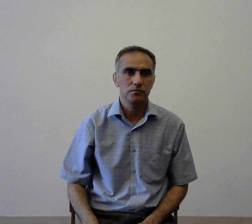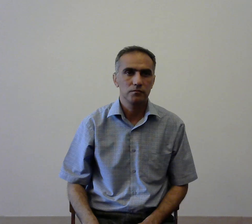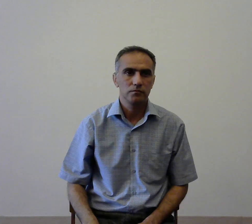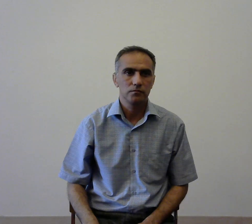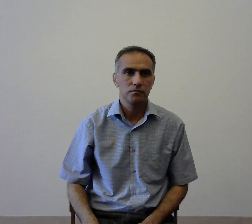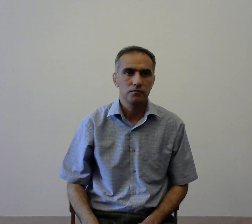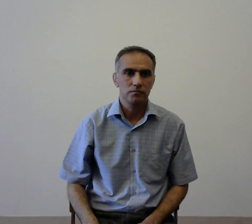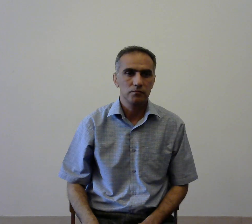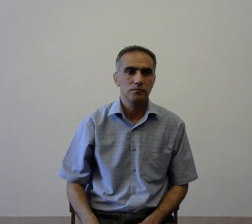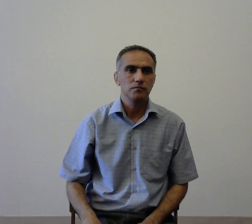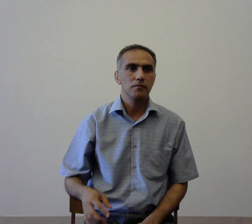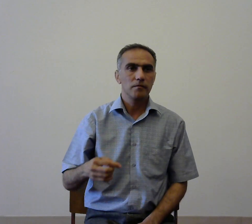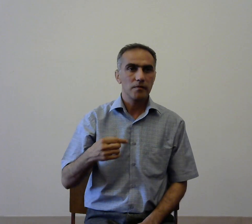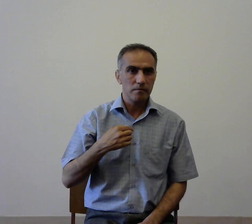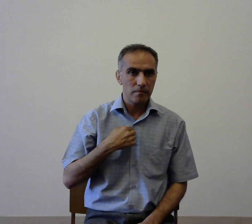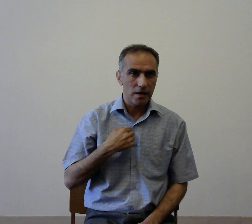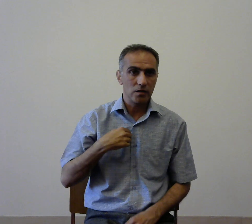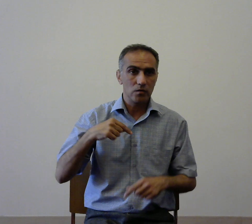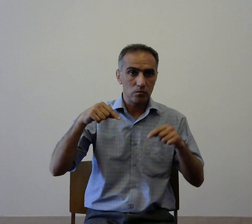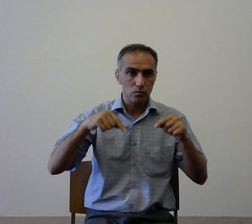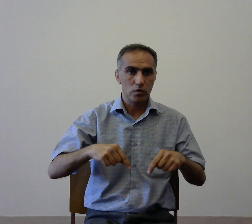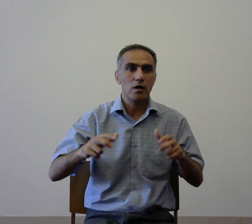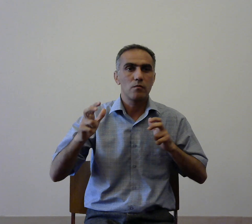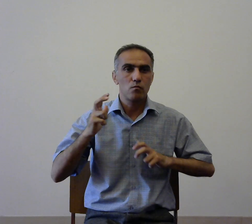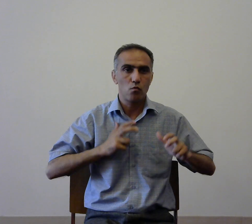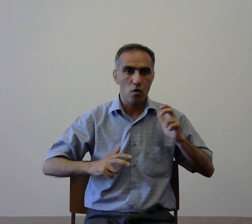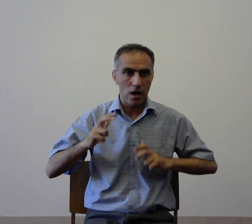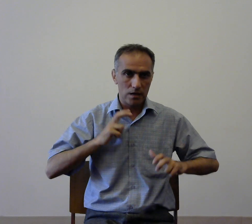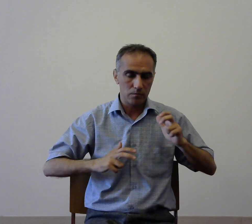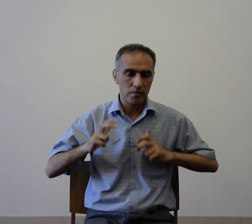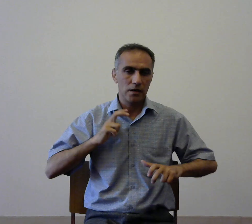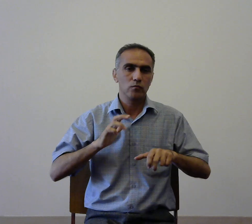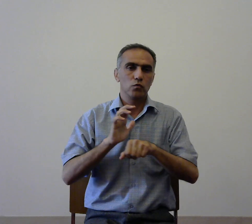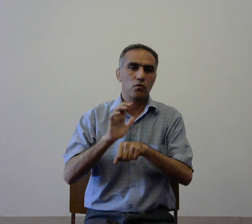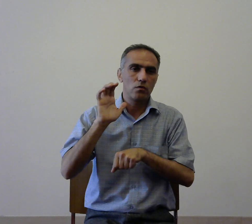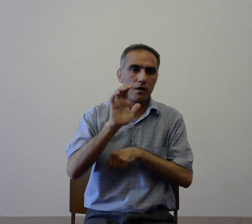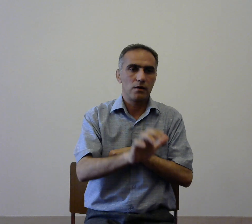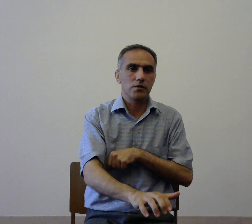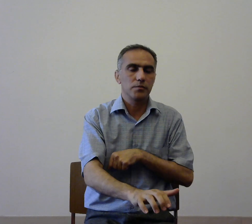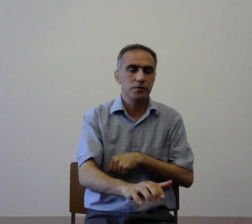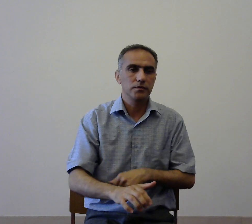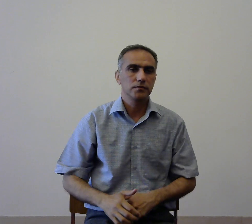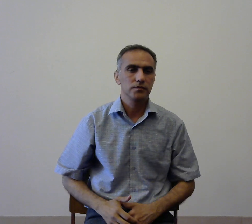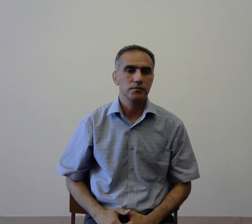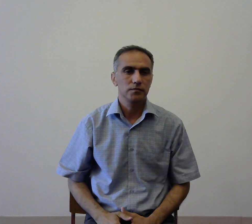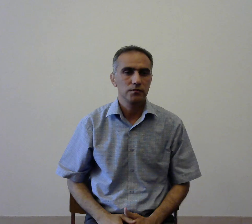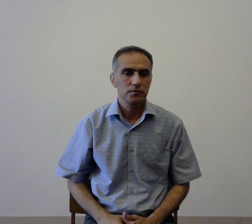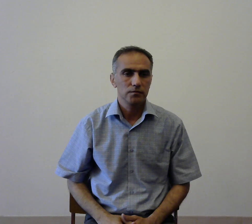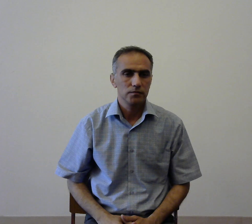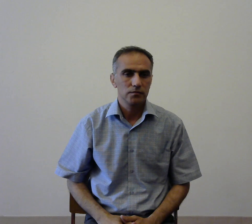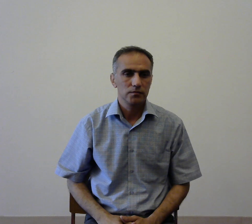Məni bura müəllim göndərib